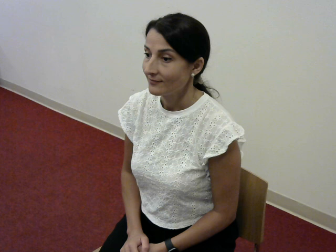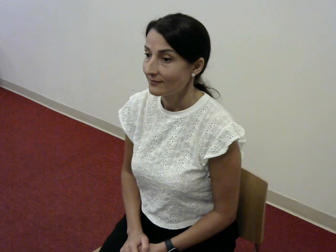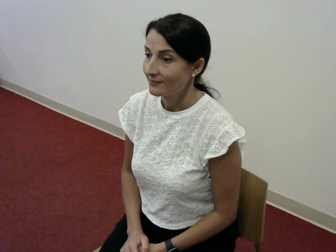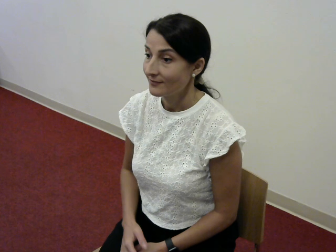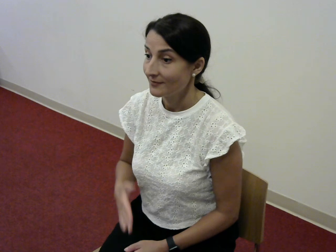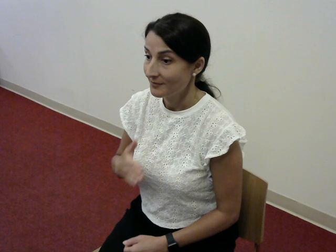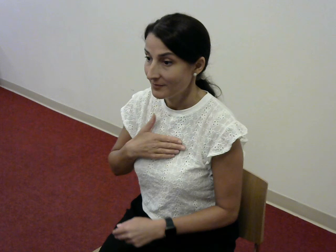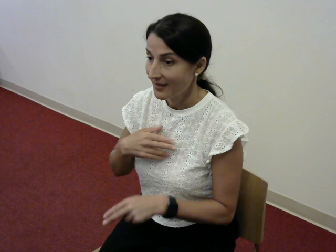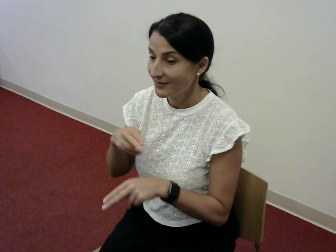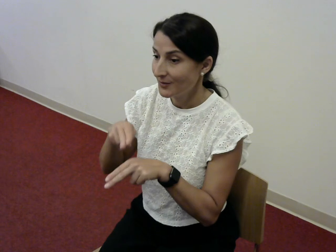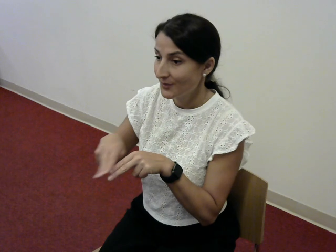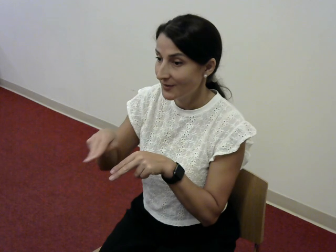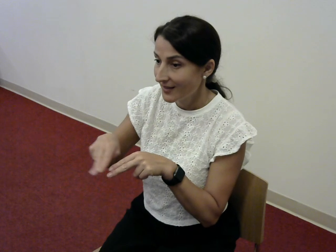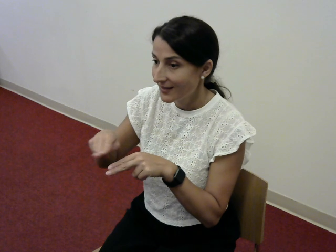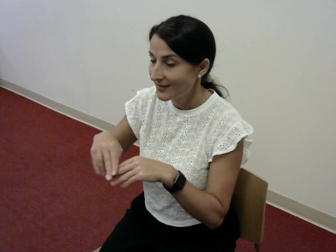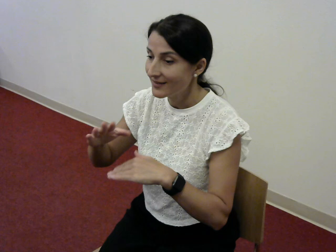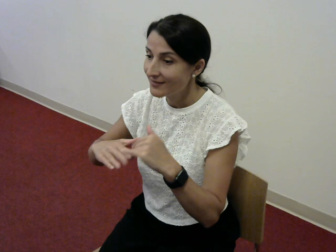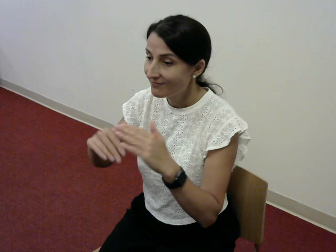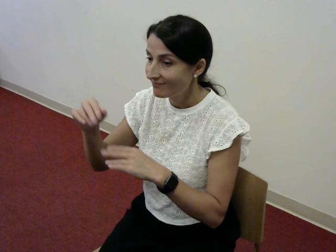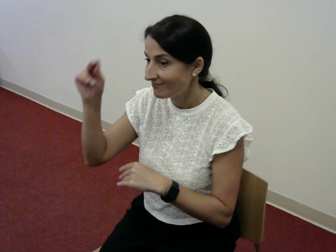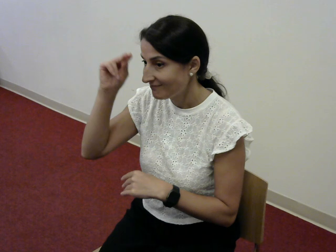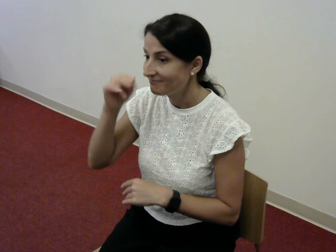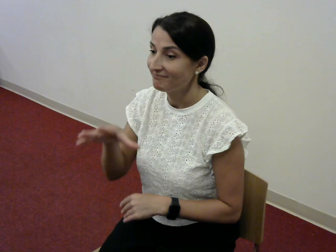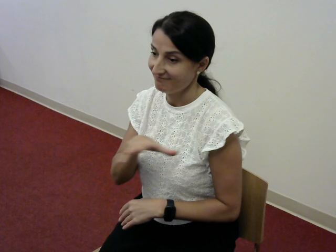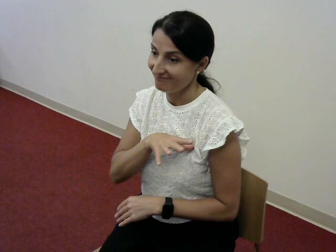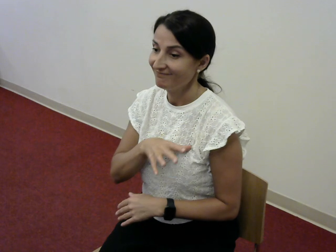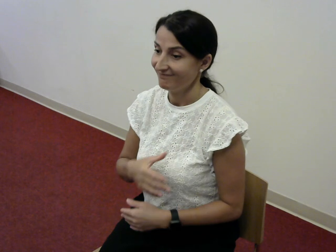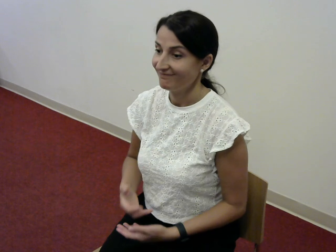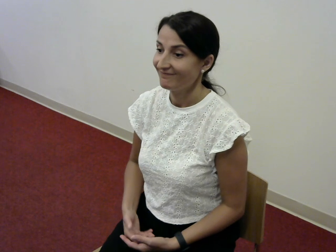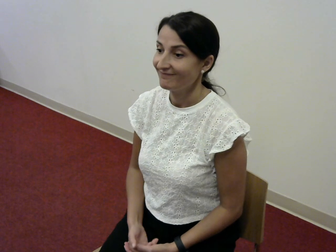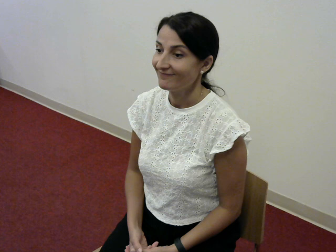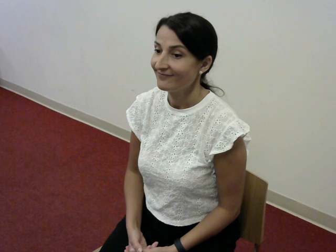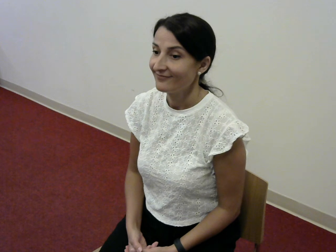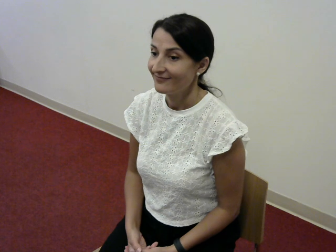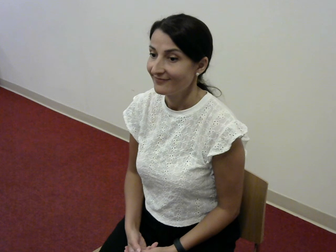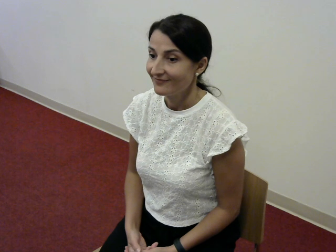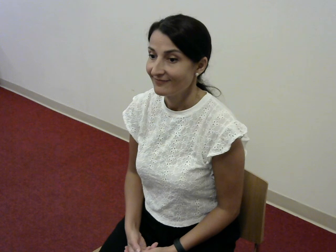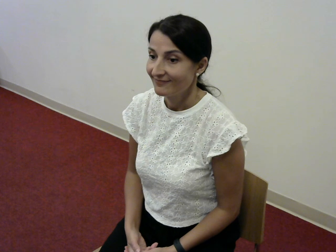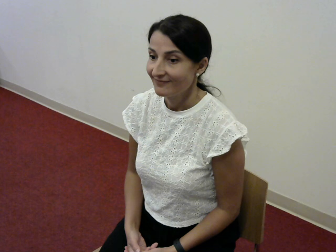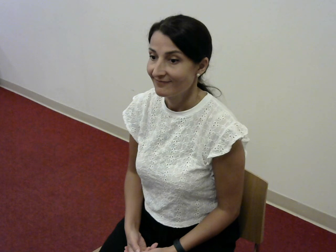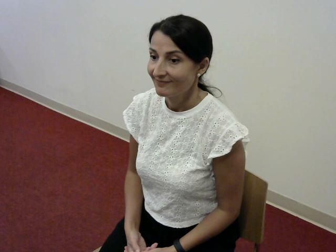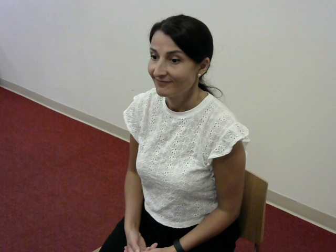Mən dülgər peşəsinin təhsilini almışam